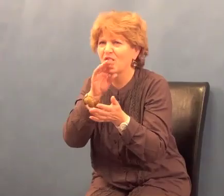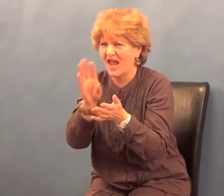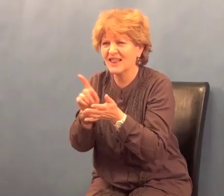Wygląda na kaczkę.